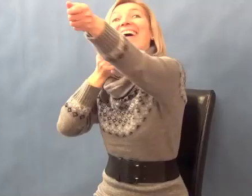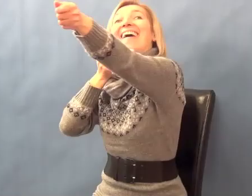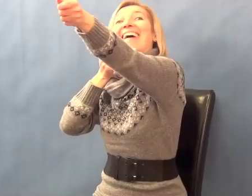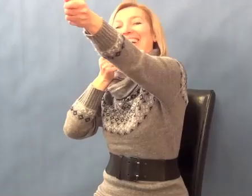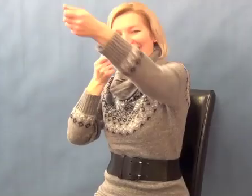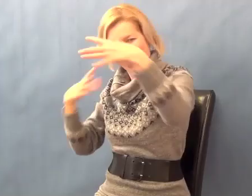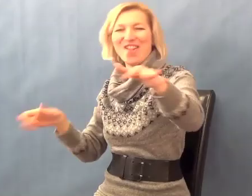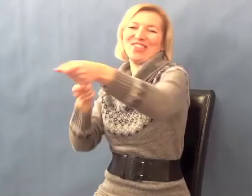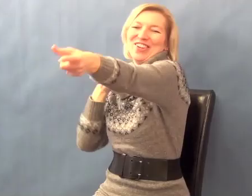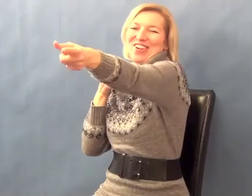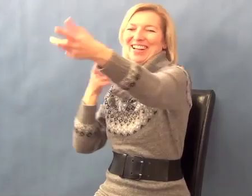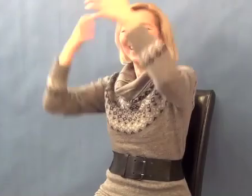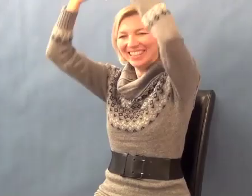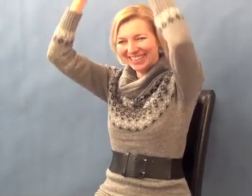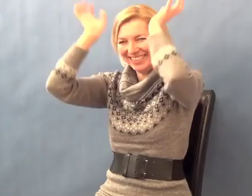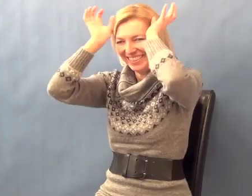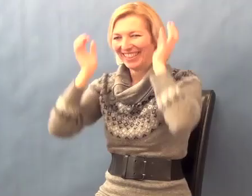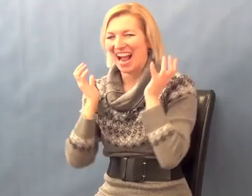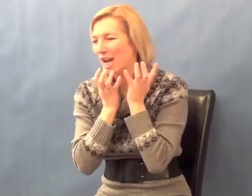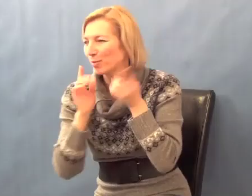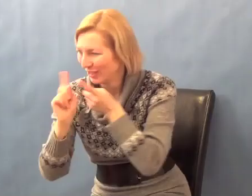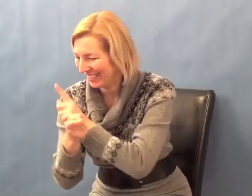No i teraz jak jest arbuz, wolno strzelać z łuku.